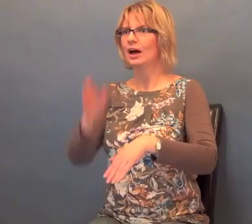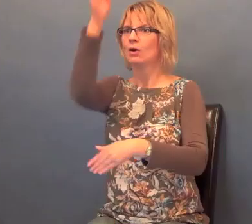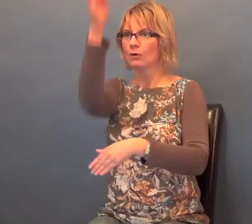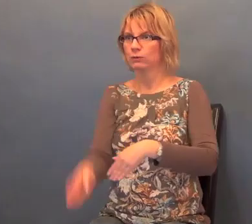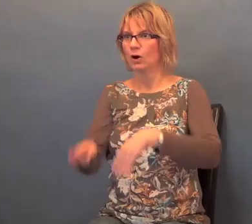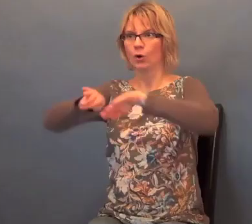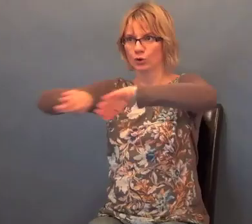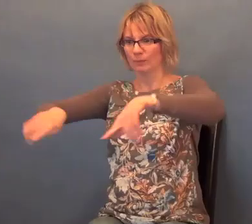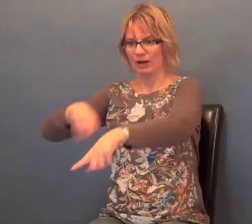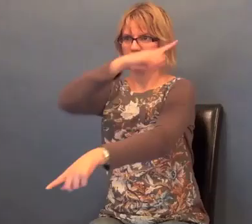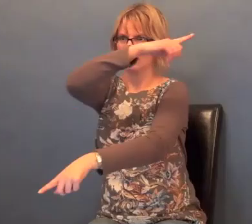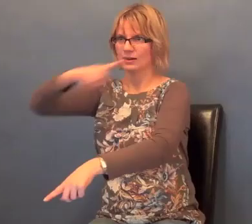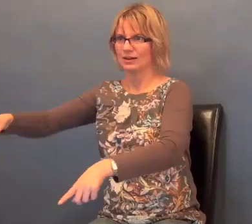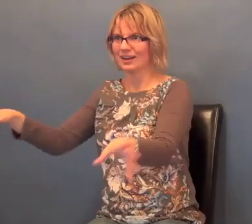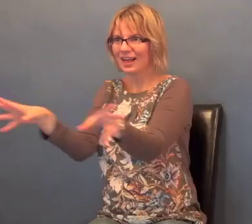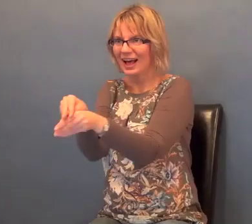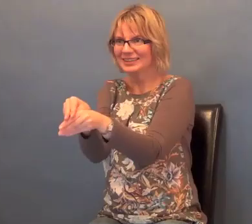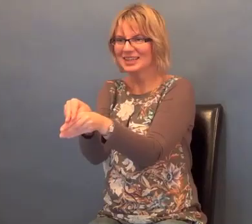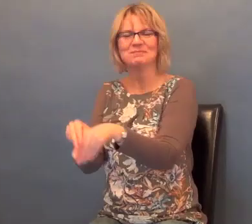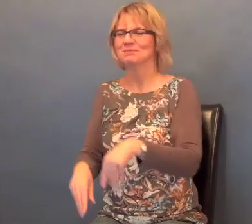Gdyby to była pionowa linia, to by oznaczało osobno, a widać ukośną linię, czyli razem.